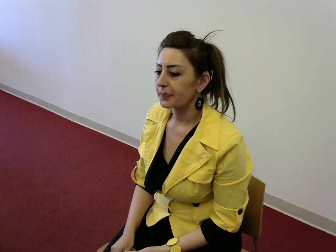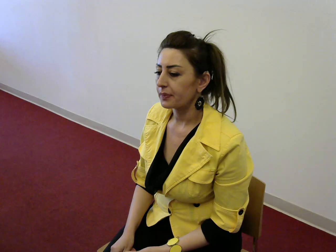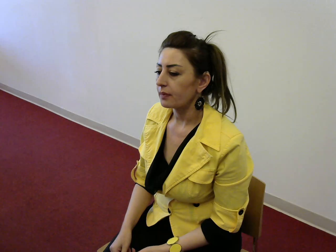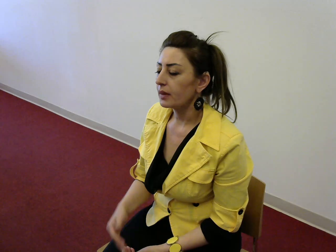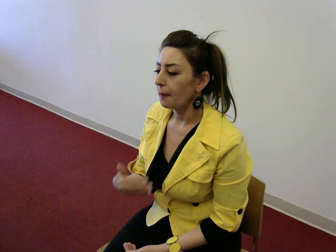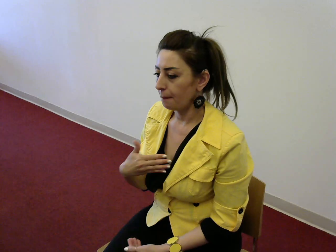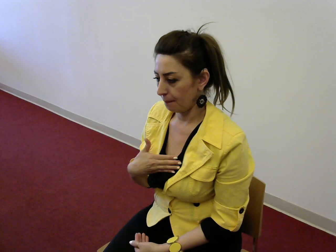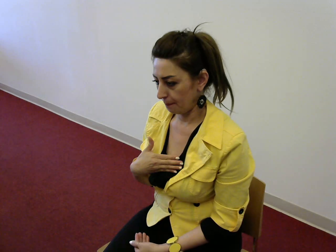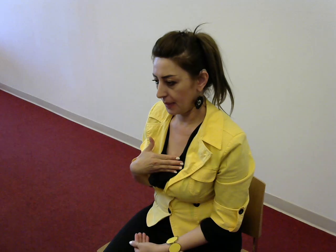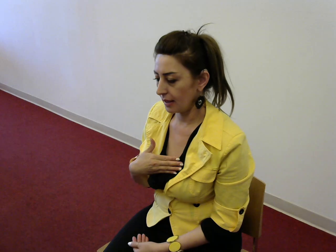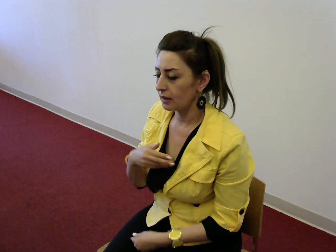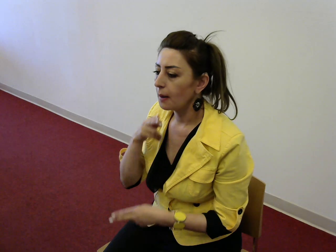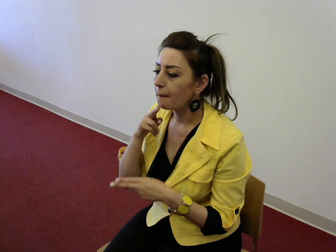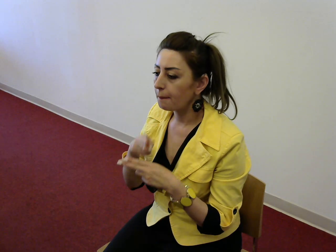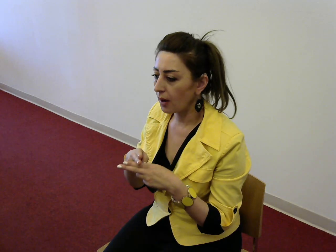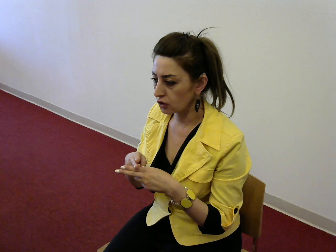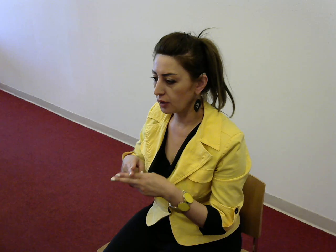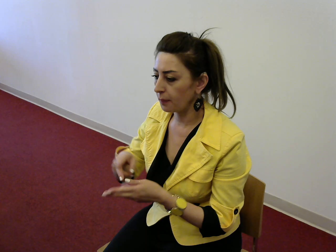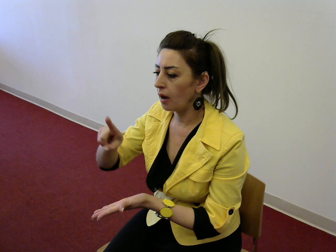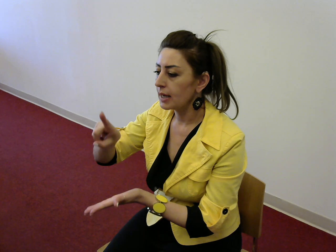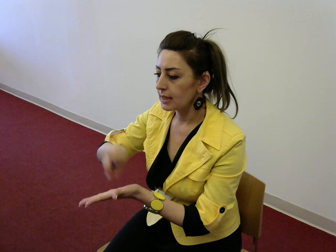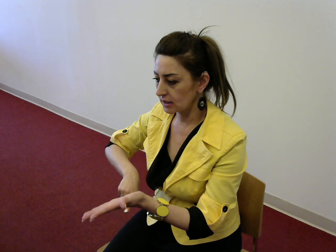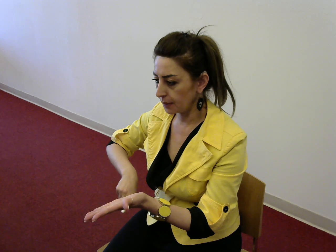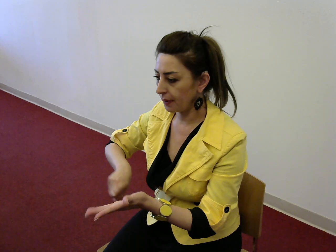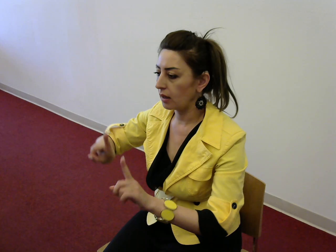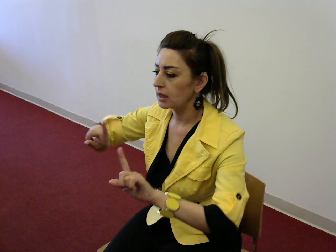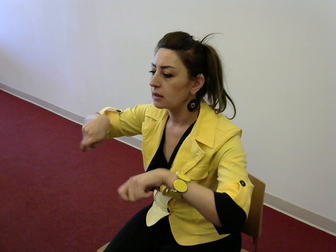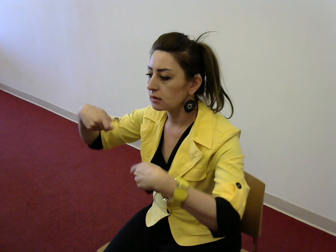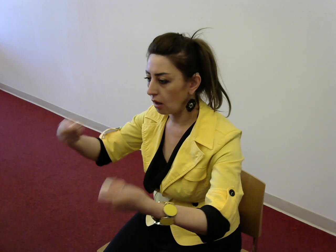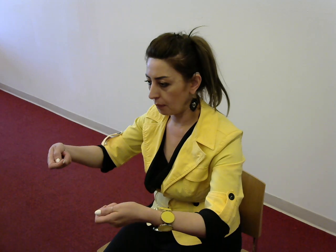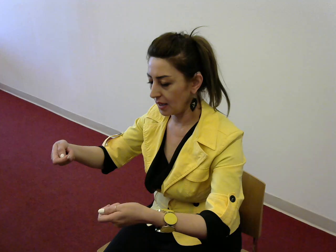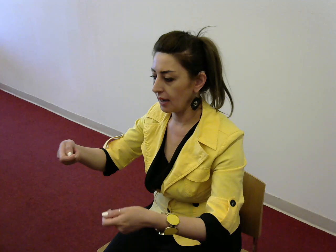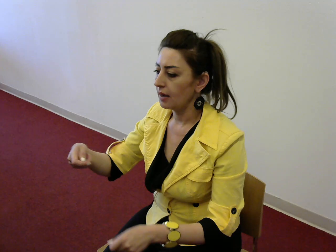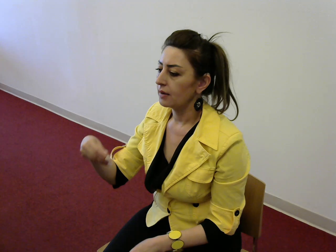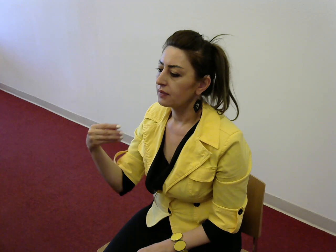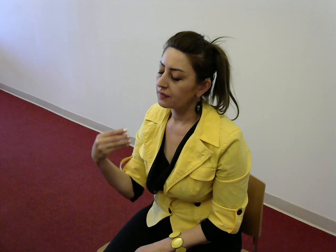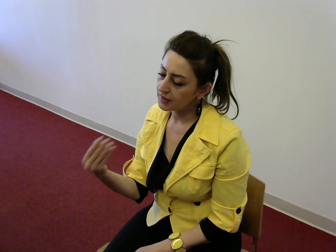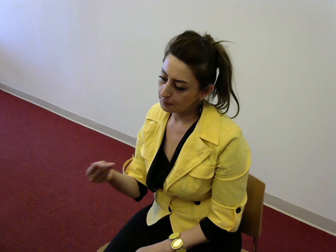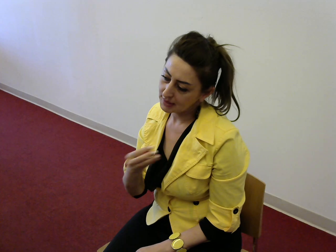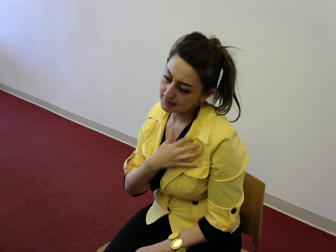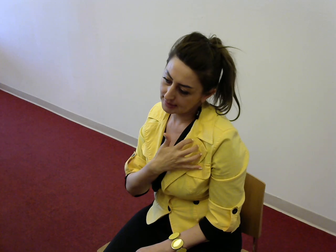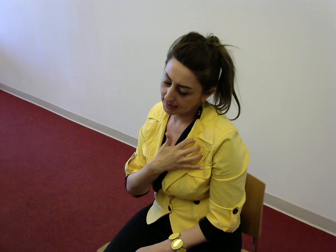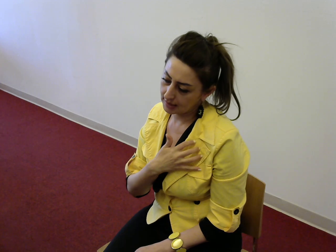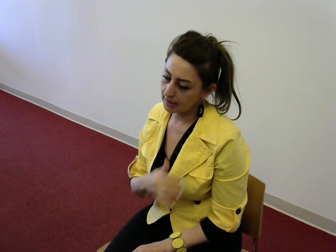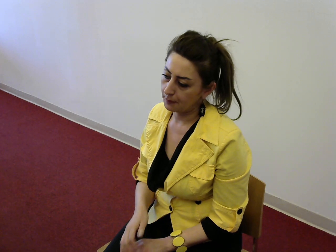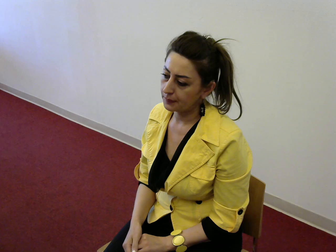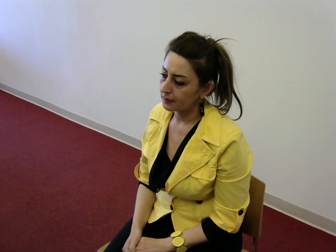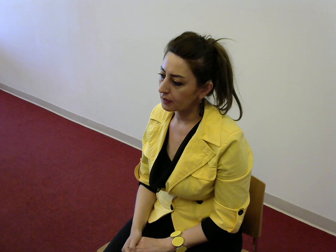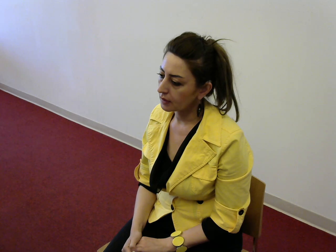Mən bacıma etibarnamə vermək istəyirəm